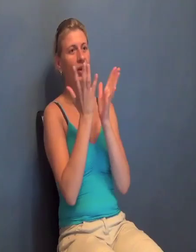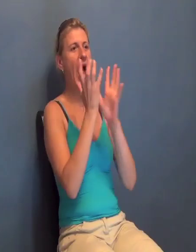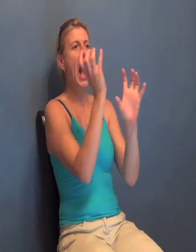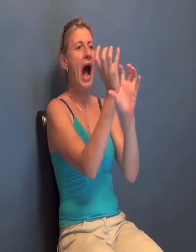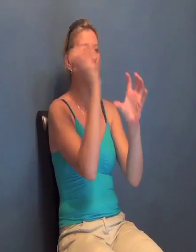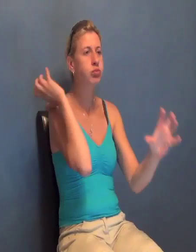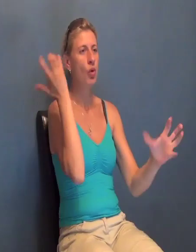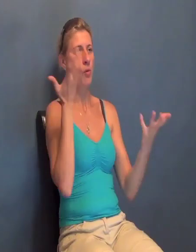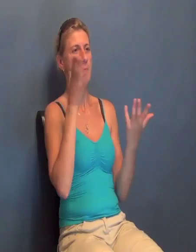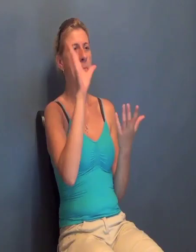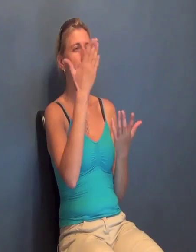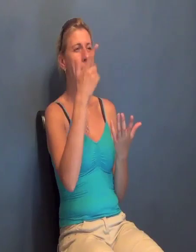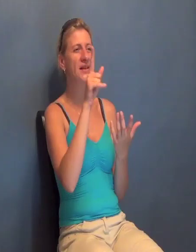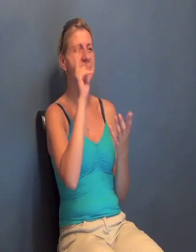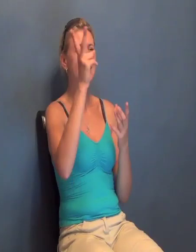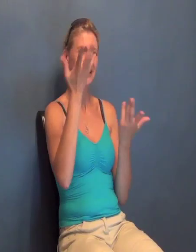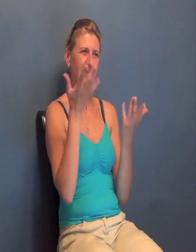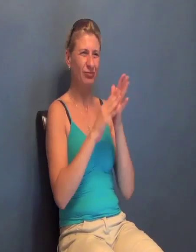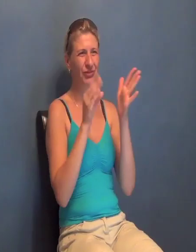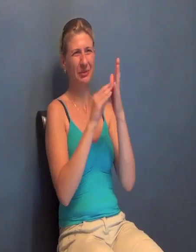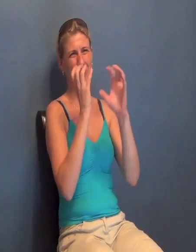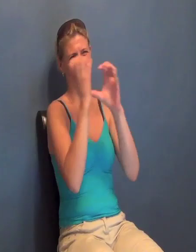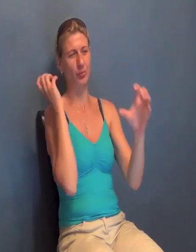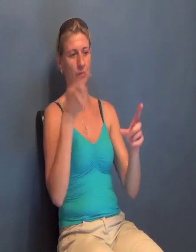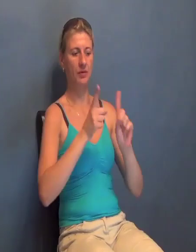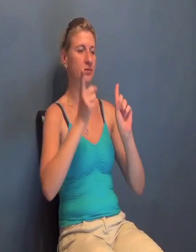Tylko autobusy, MZK, takie zwykłe autobusy.